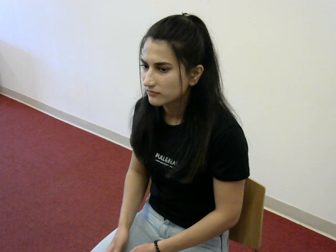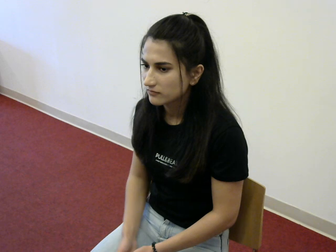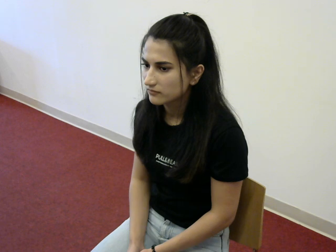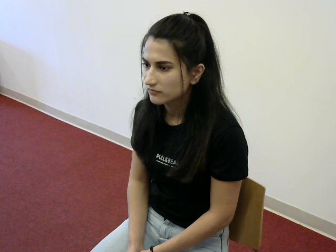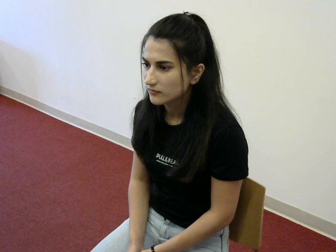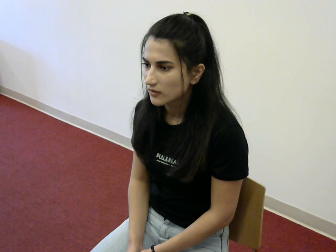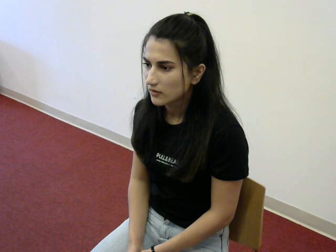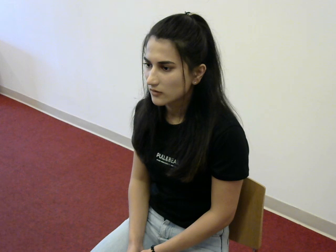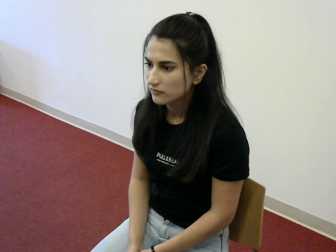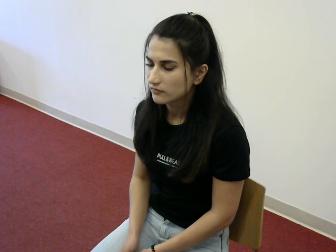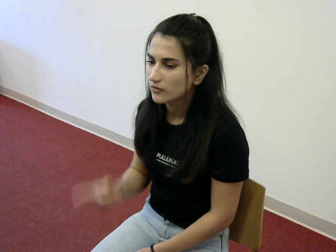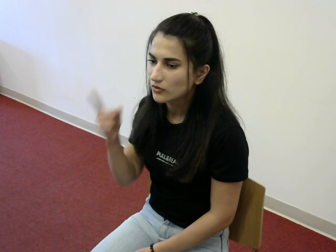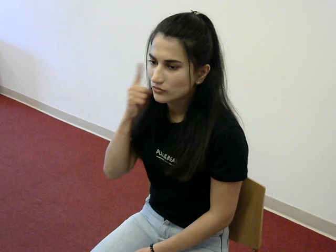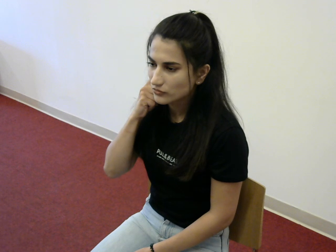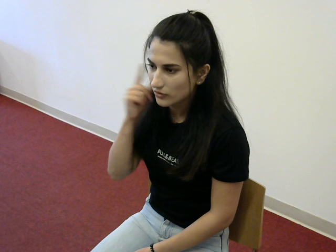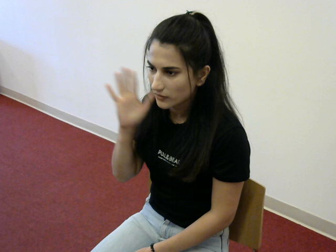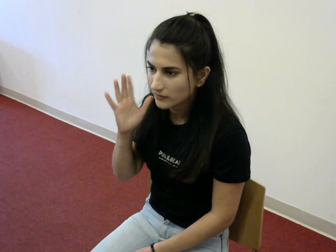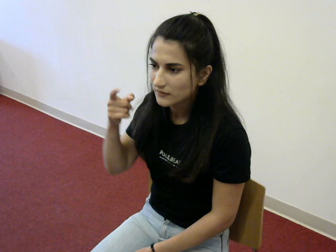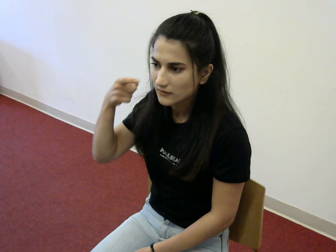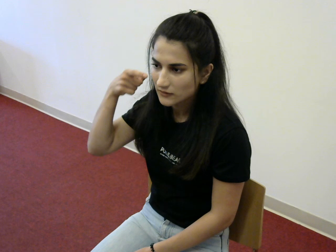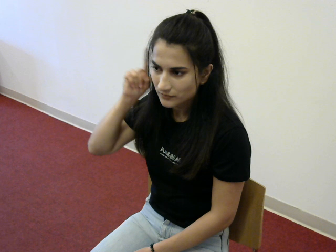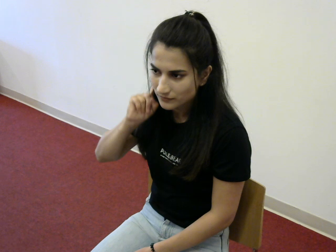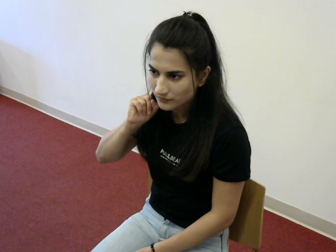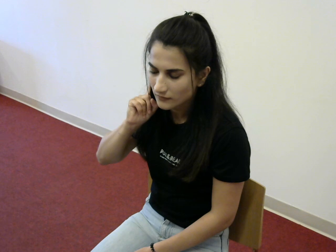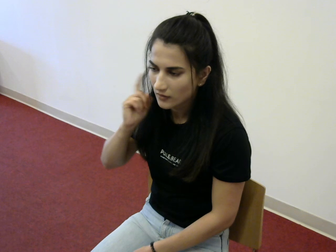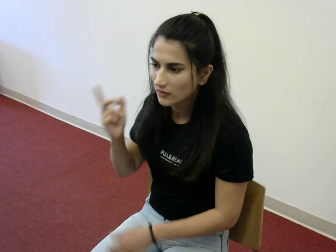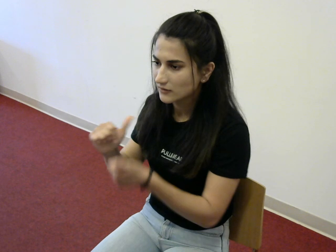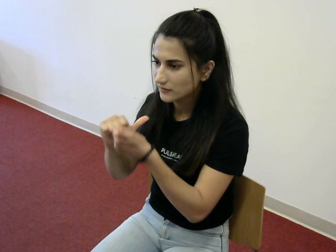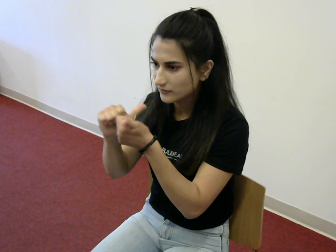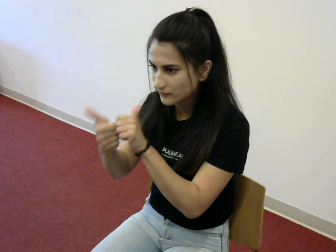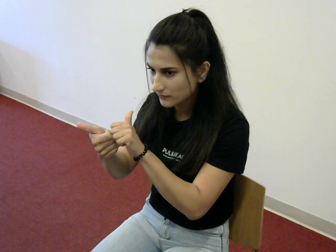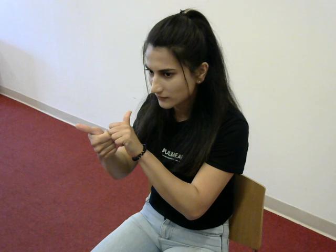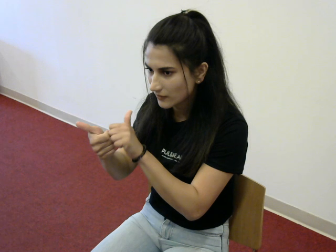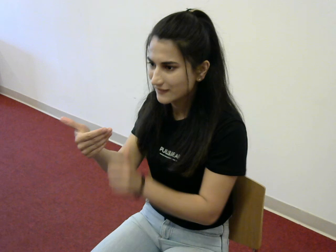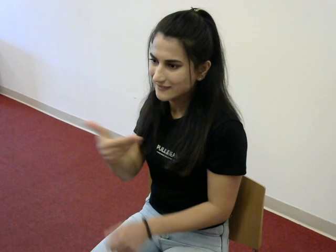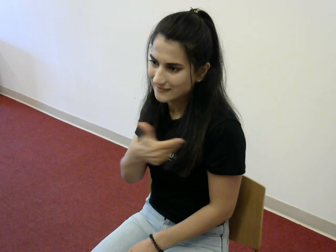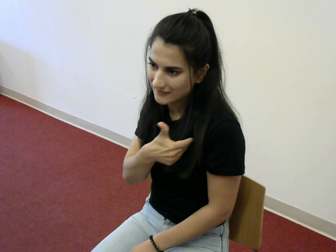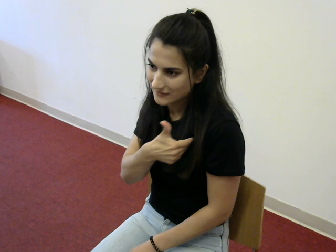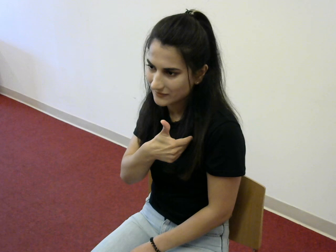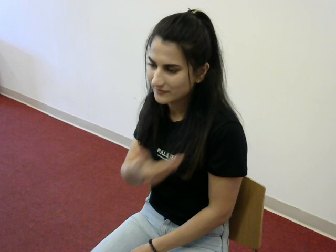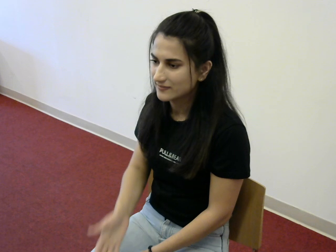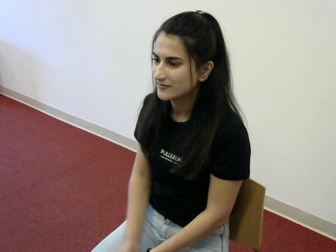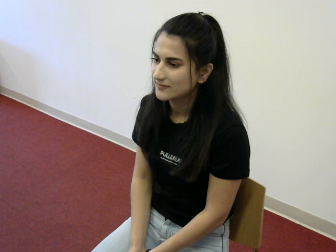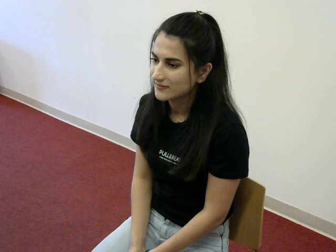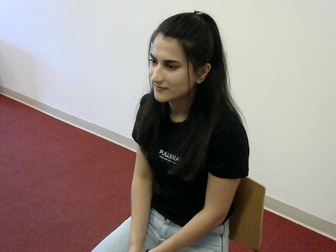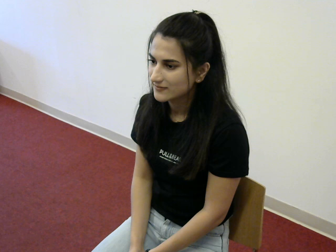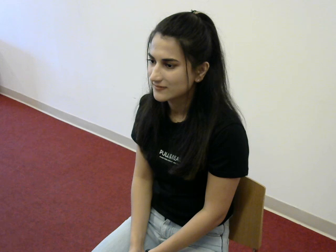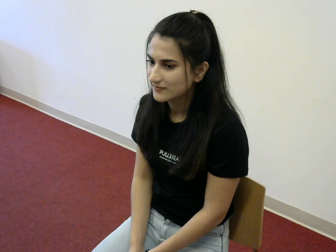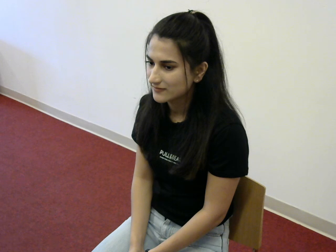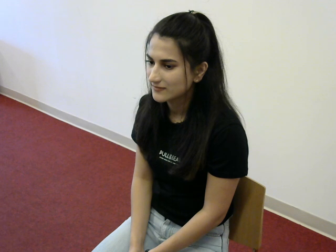Eşitmə aparatını dəyişmək istəyirəm